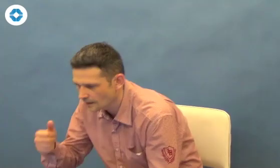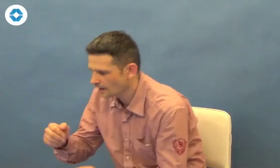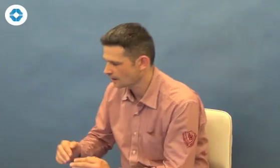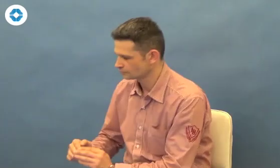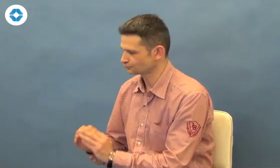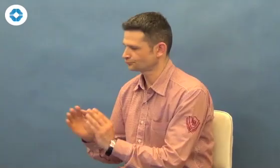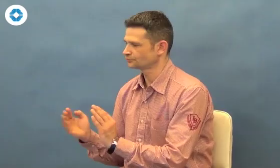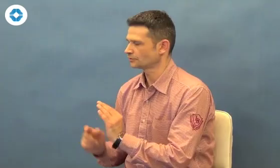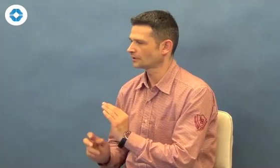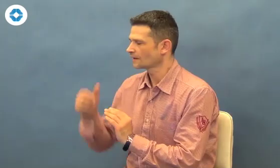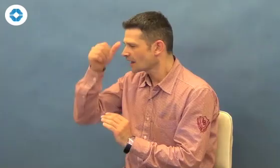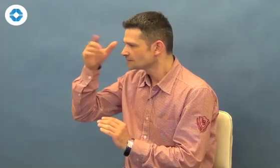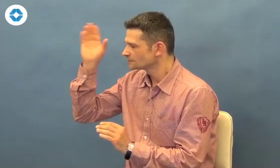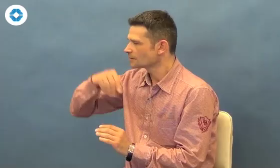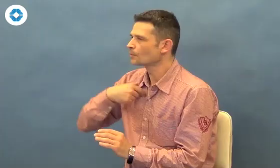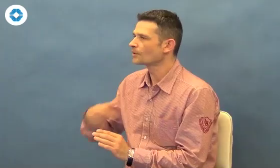Kopczyk z ziemi, zapomniałem jak to się nazywa.